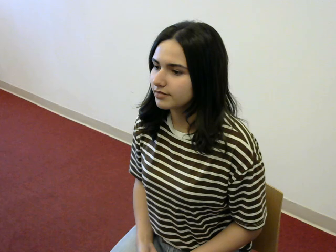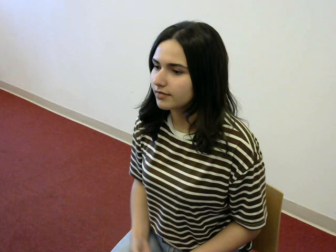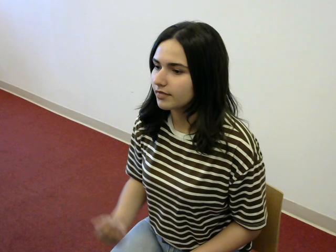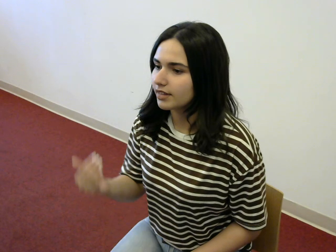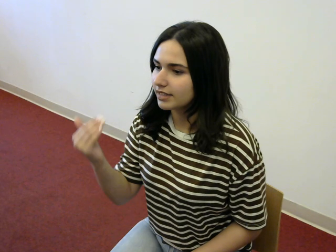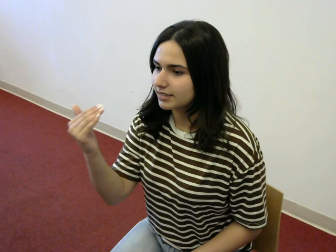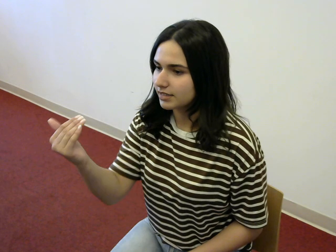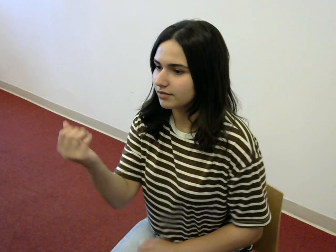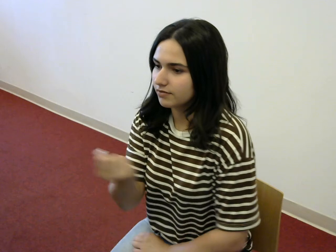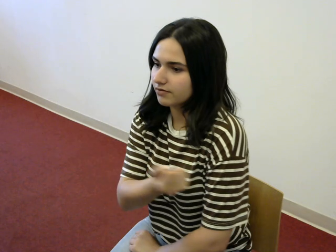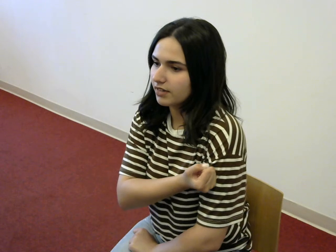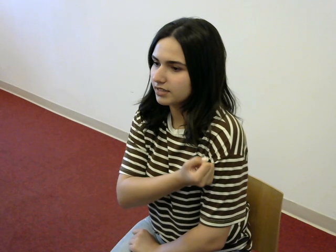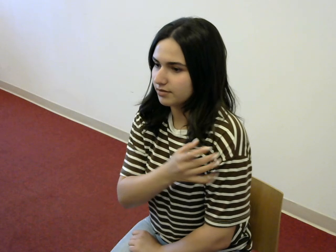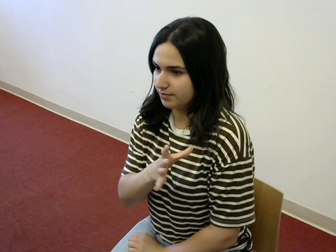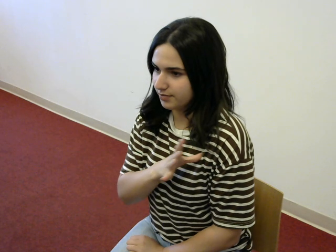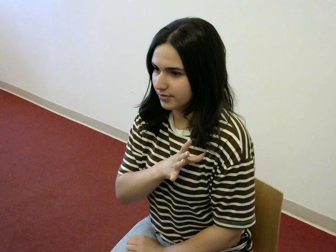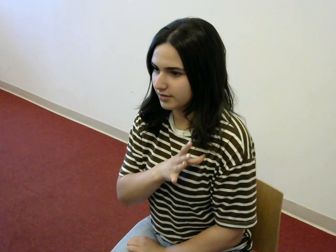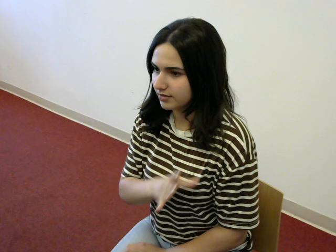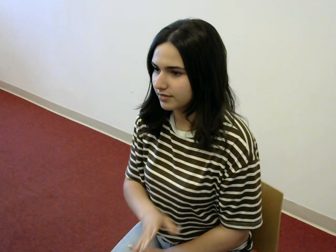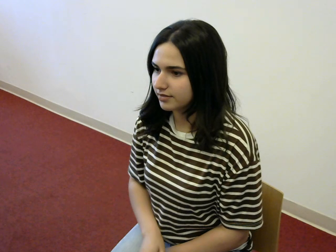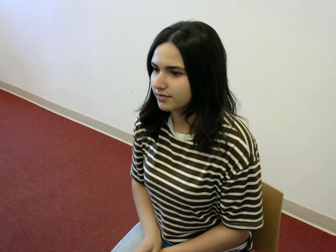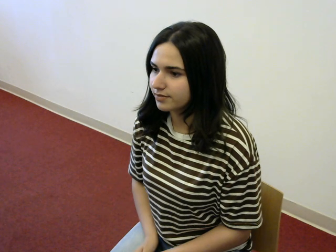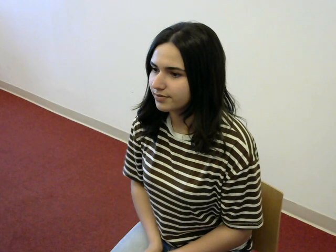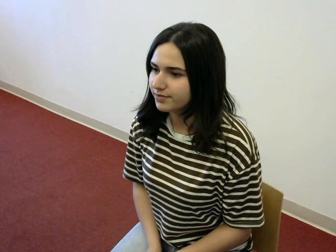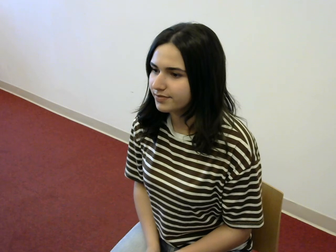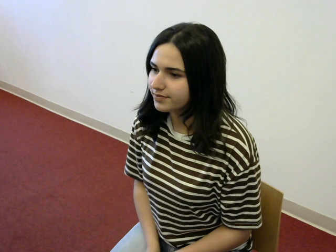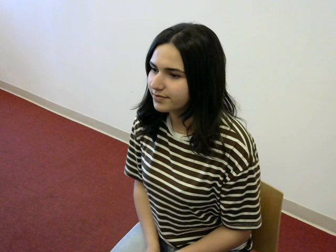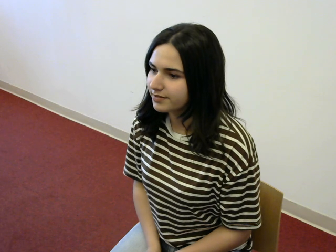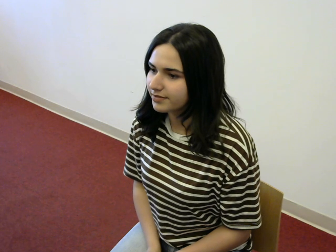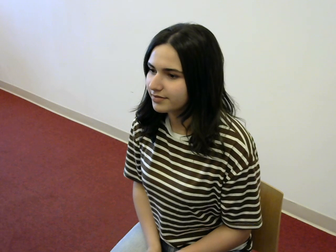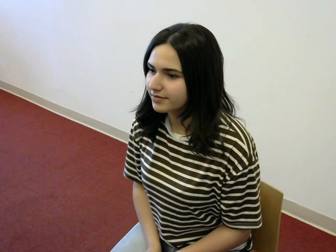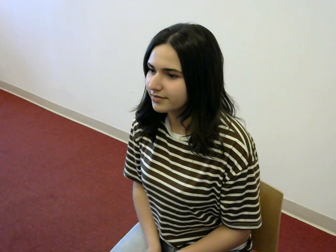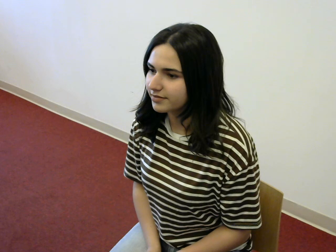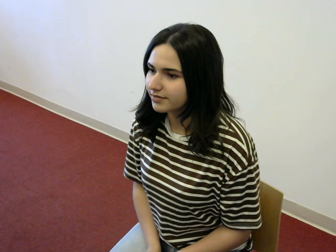Siz vaksin vurdurmusuzmu?